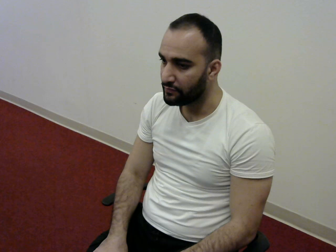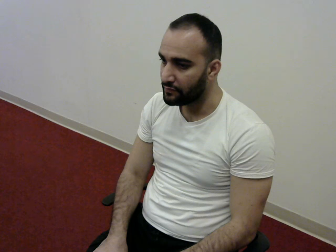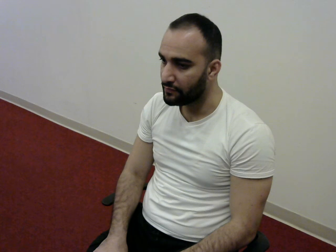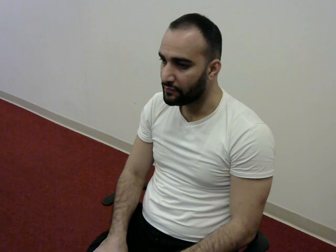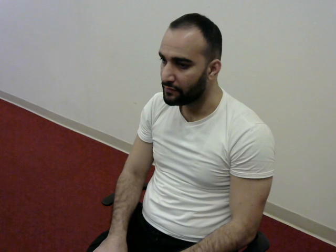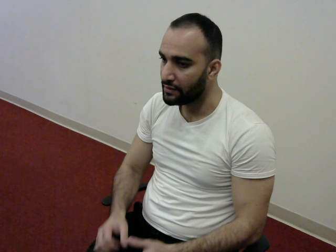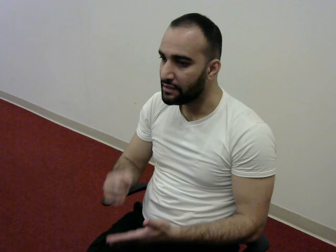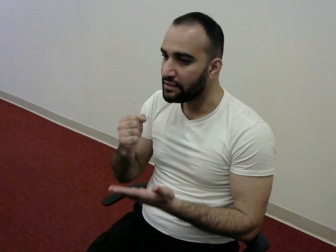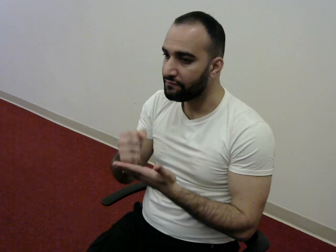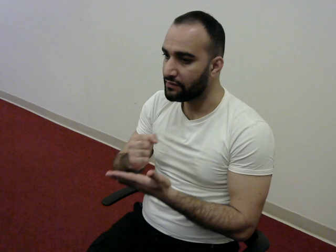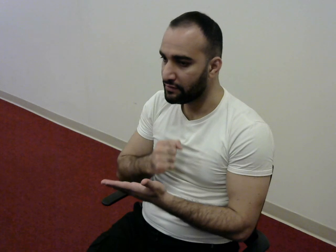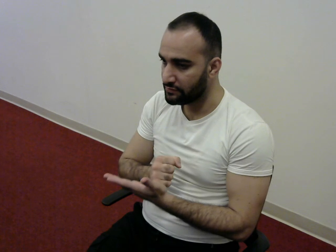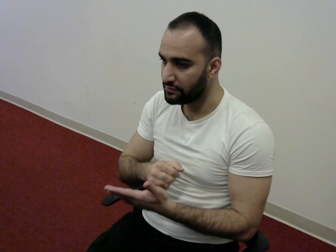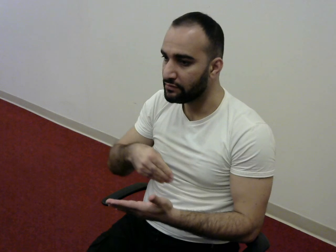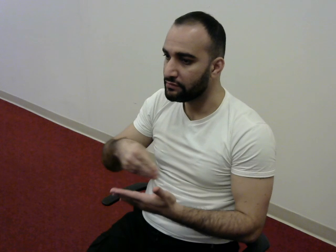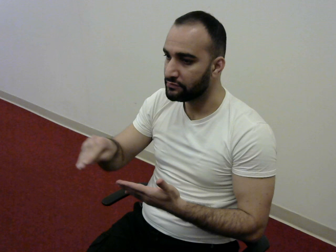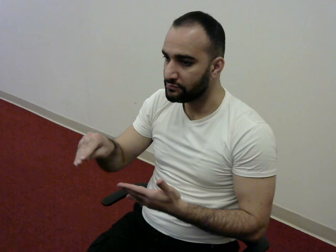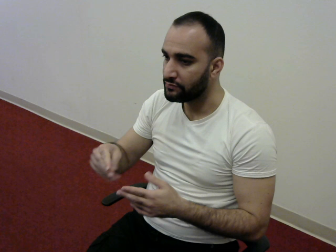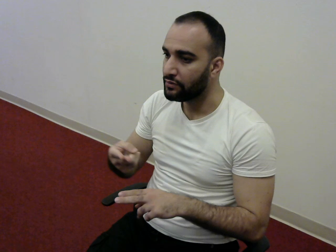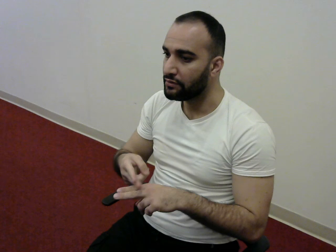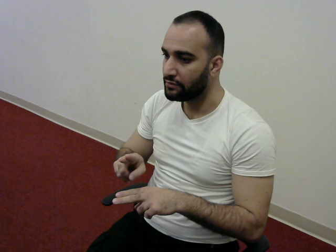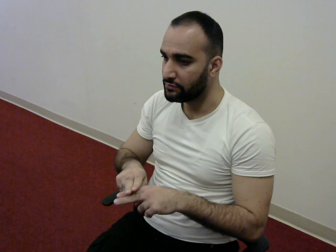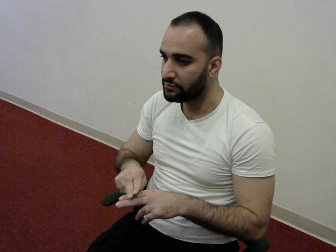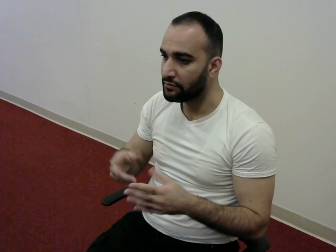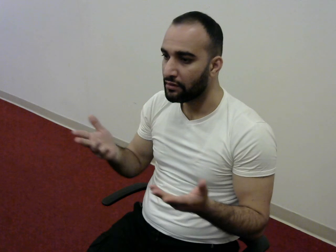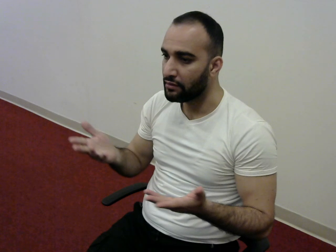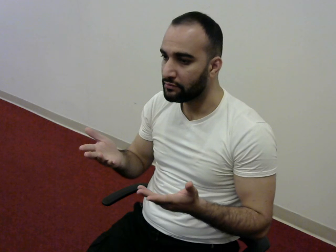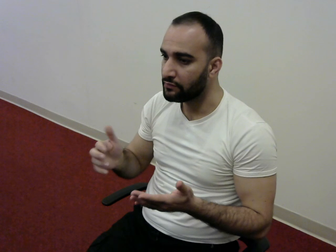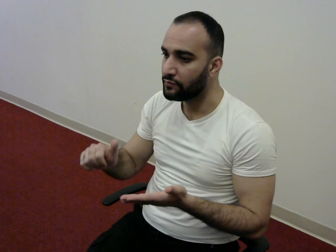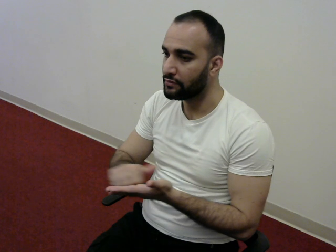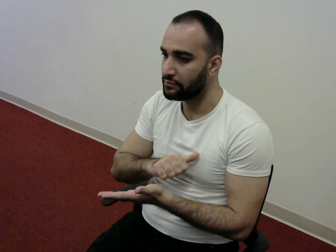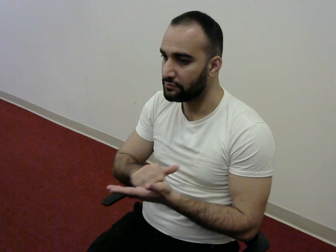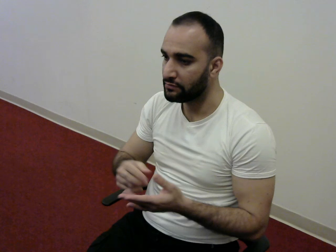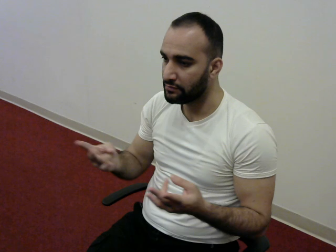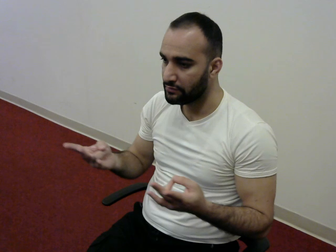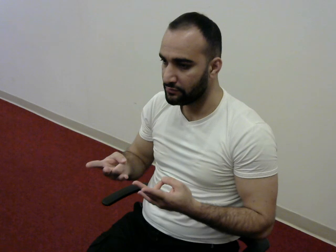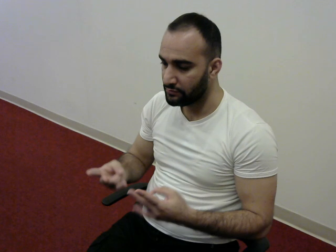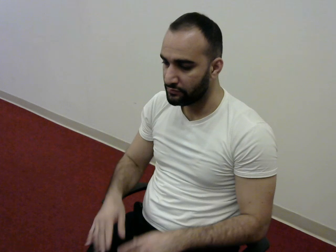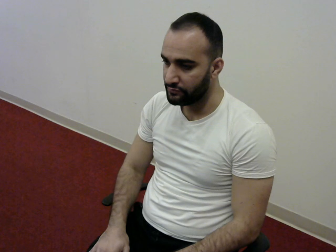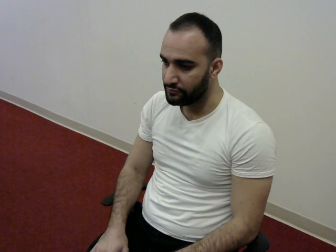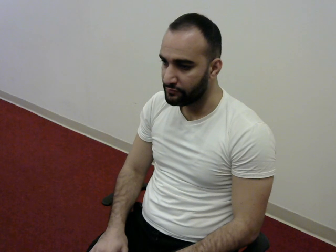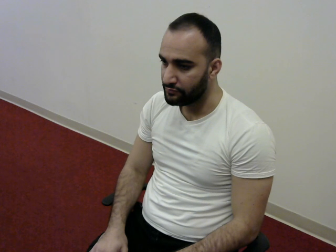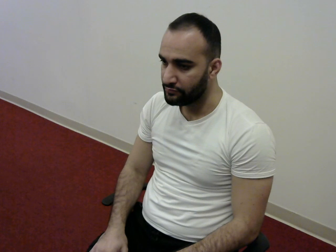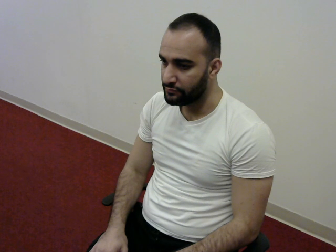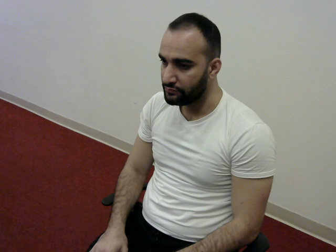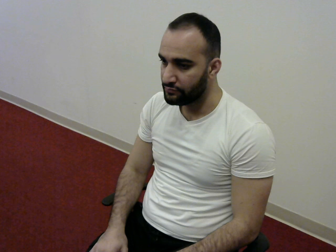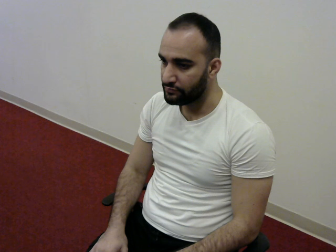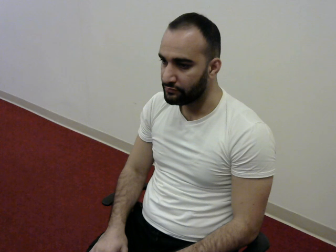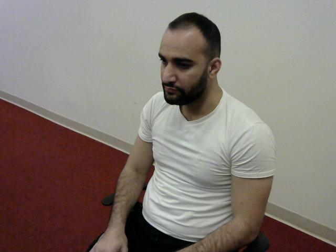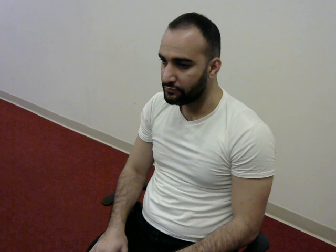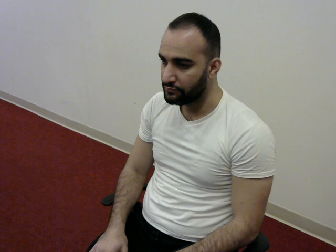Viza almaq üçün hansı sənədlər lazımdır?